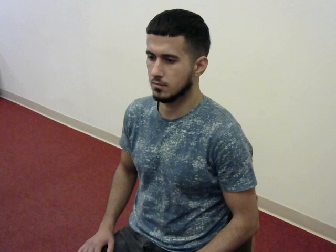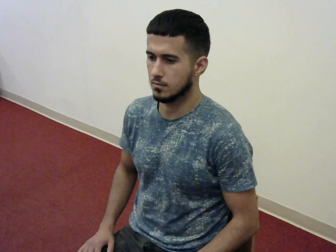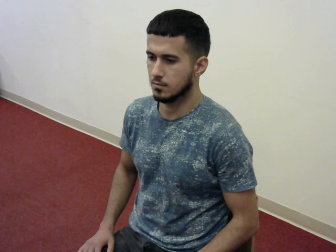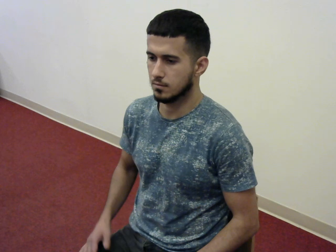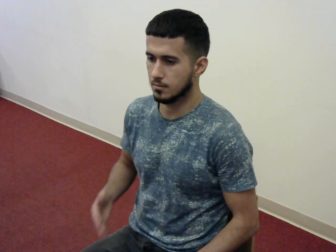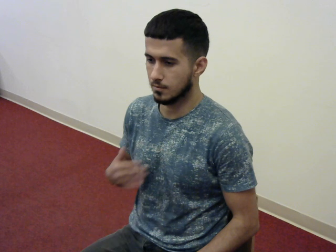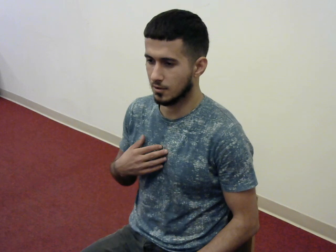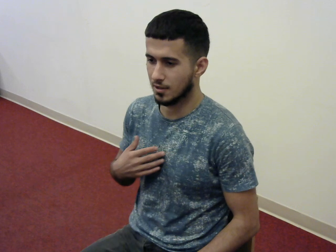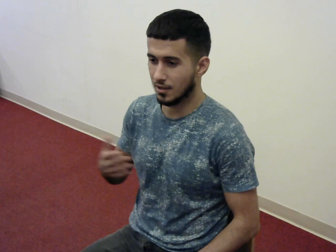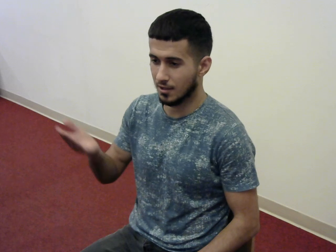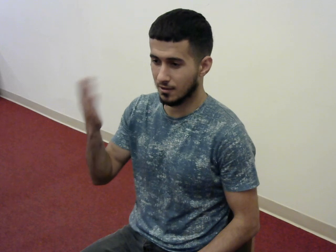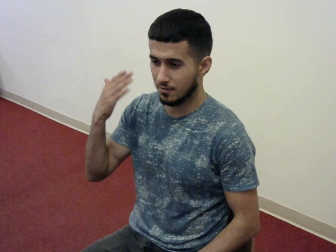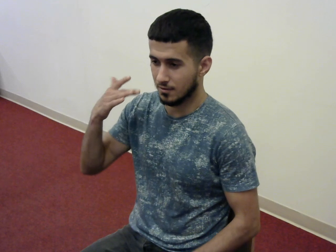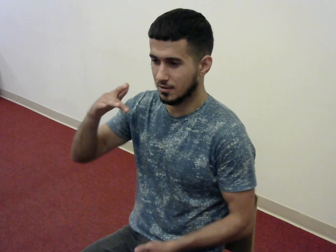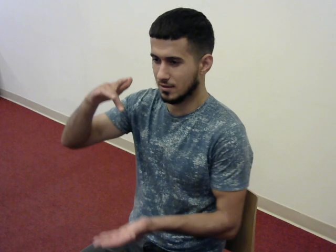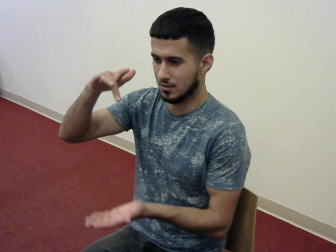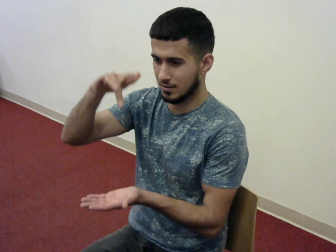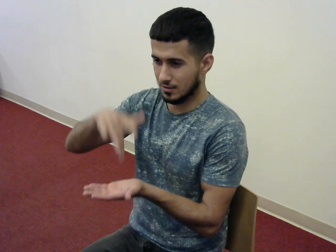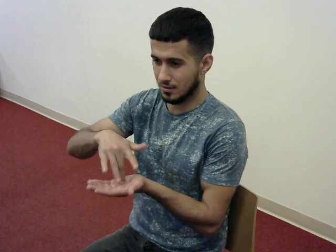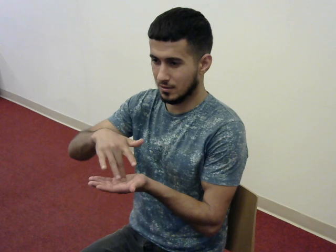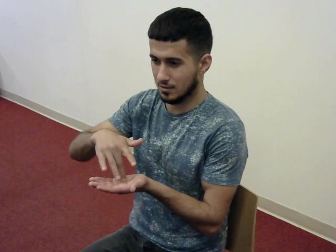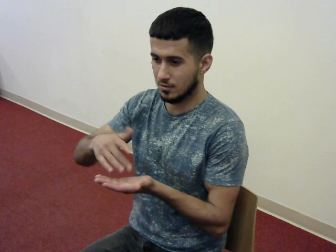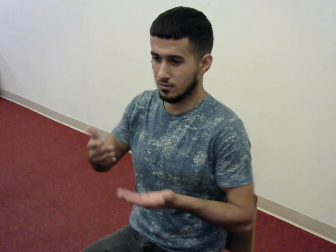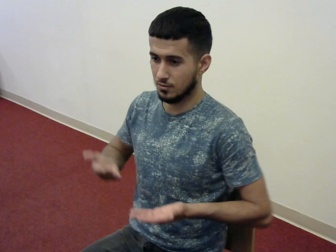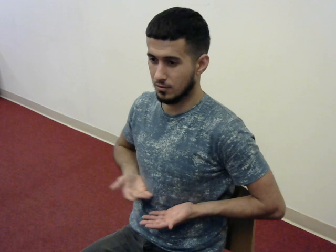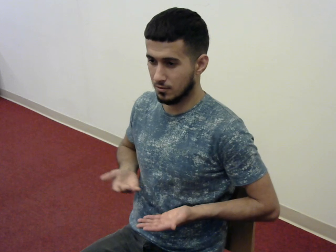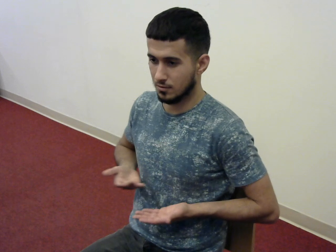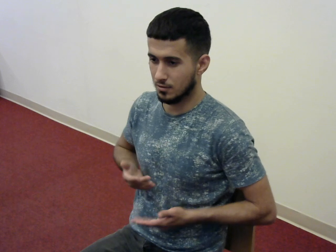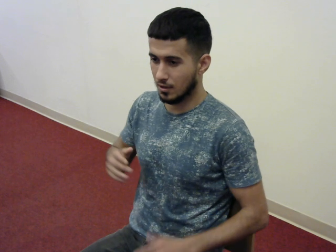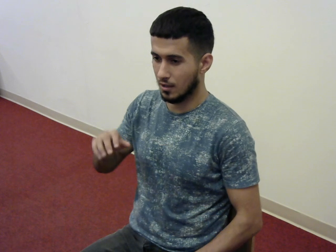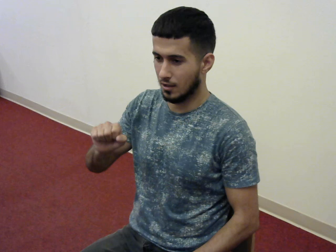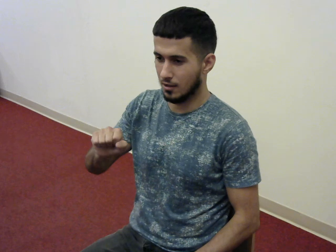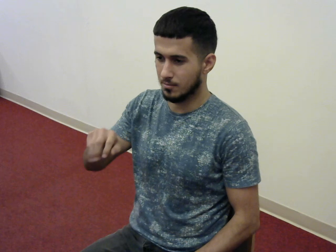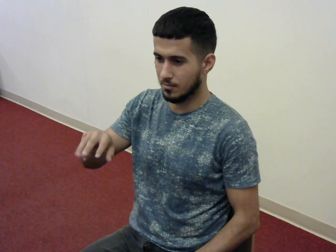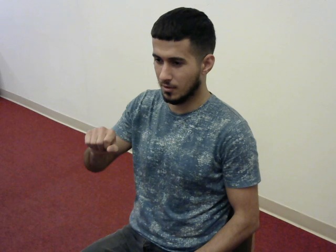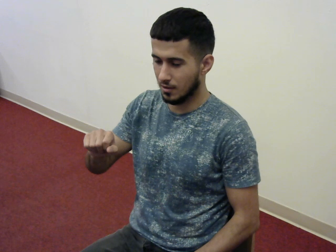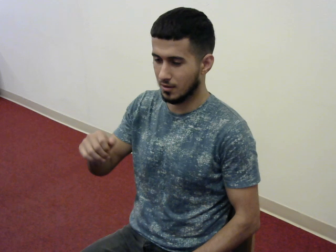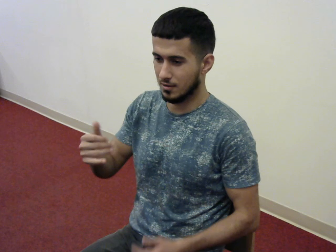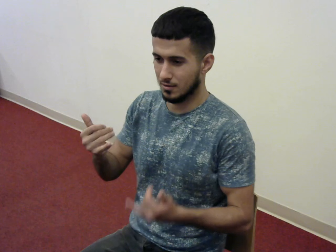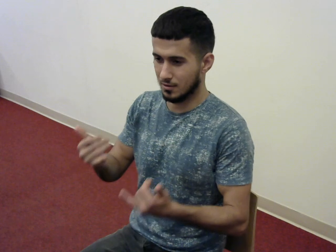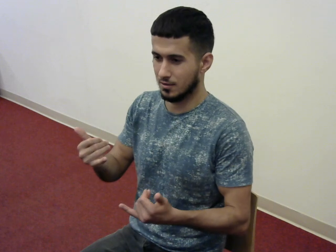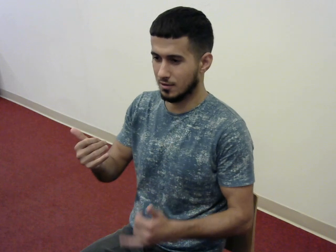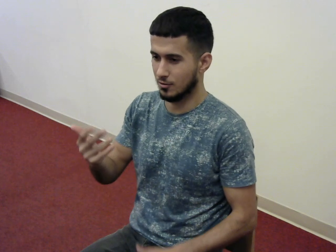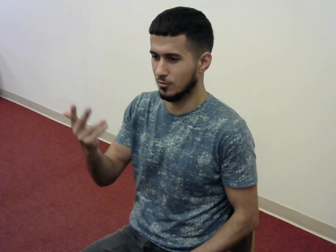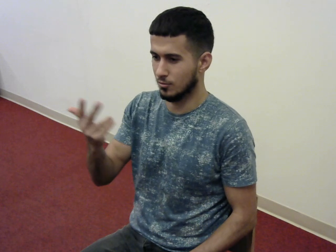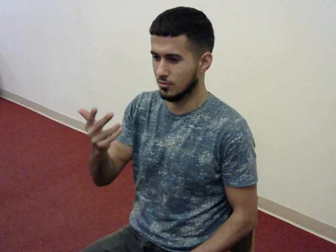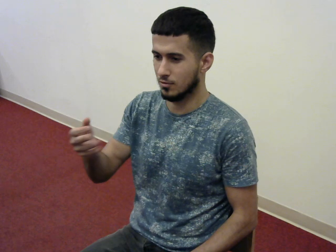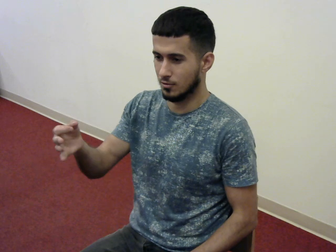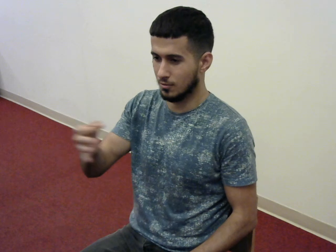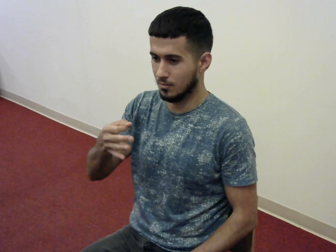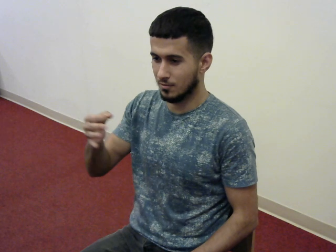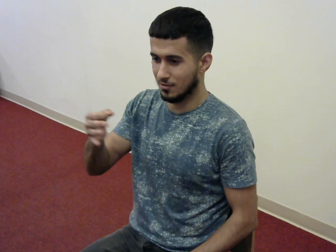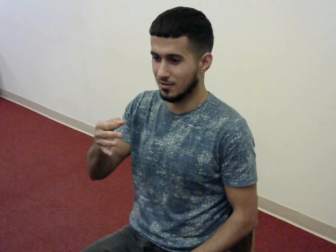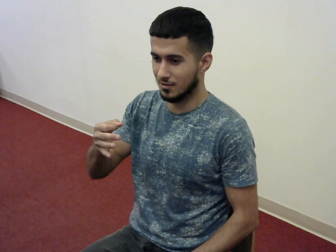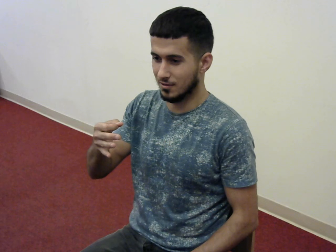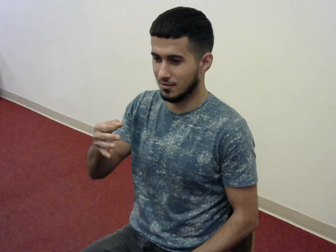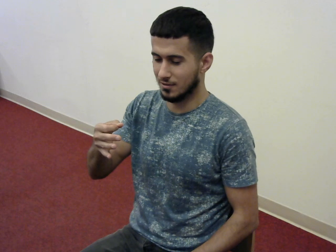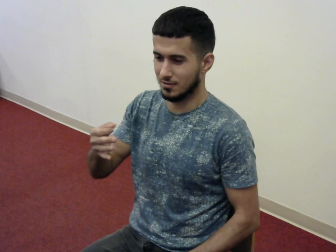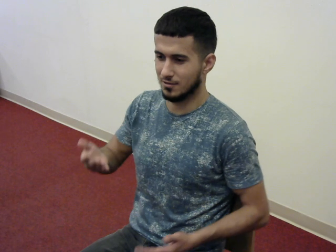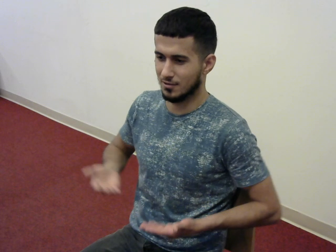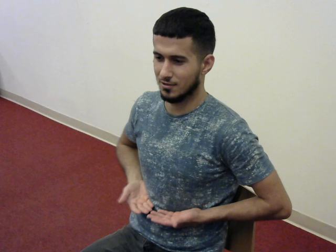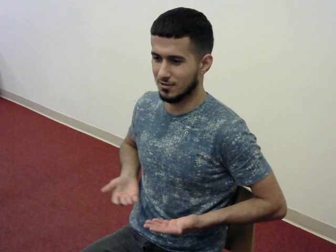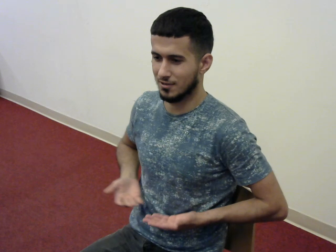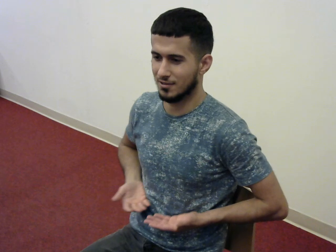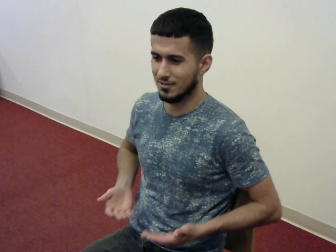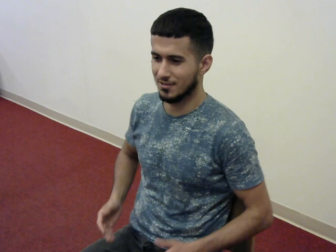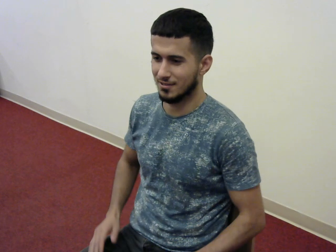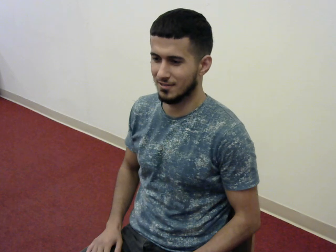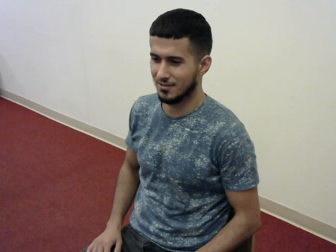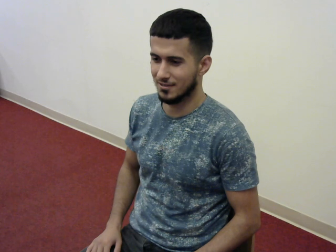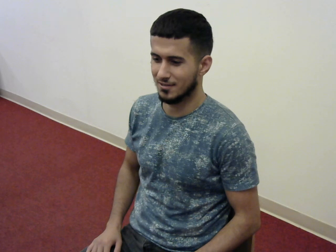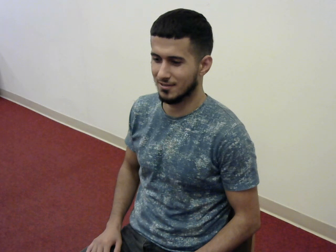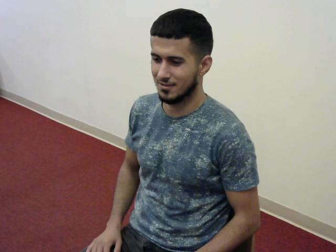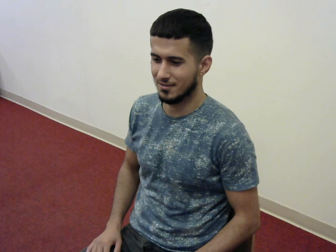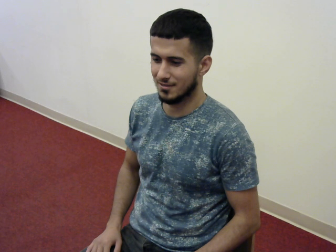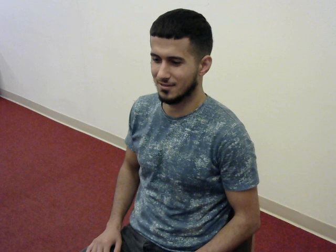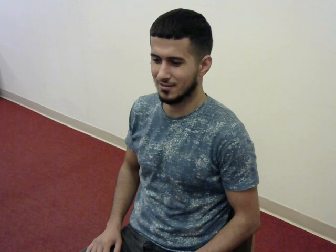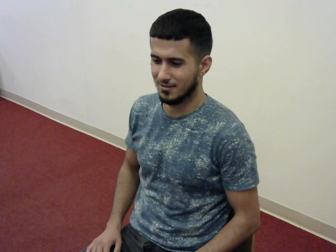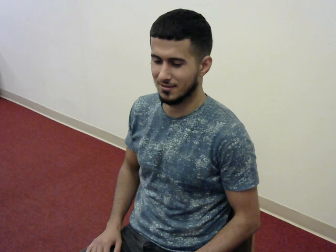Mən əvvəl mərkəzdə yaşamışam, amma indi 3-cü mikrorayonda yaşayıram